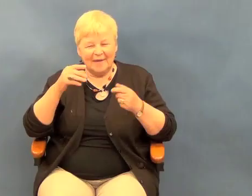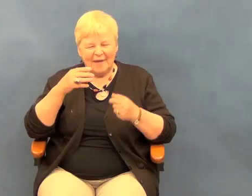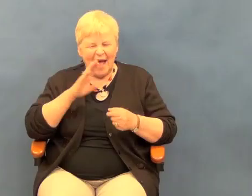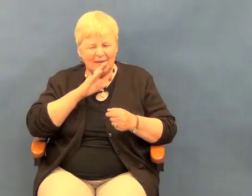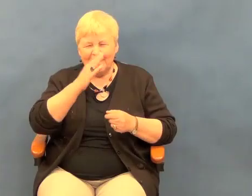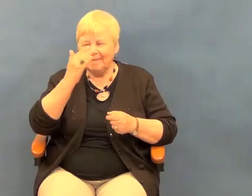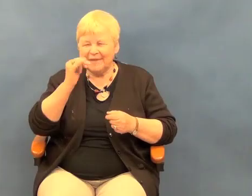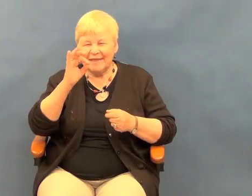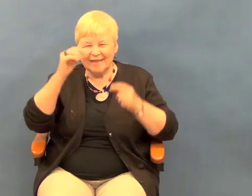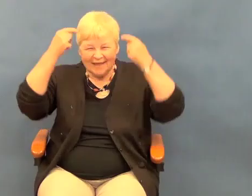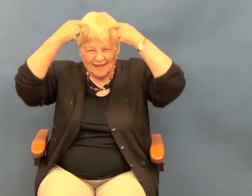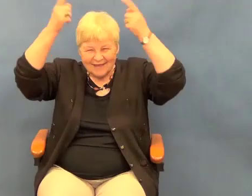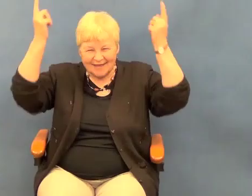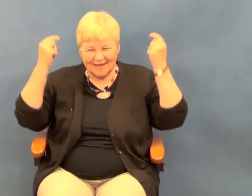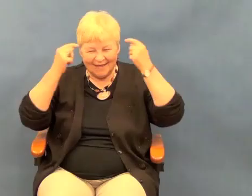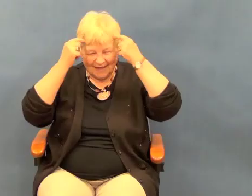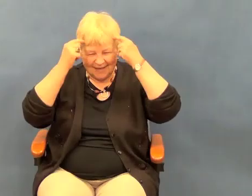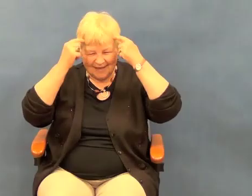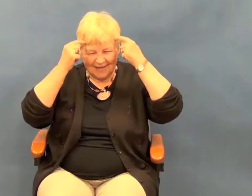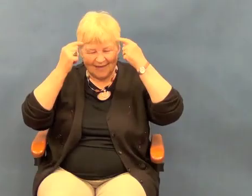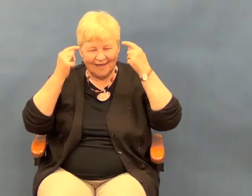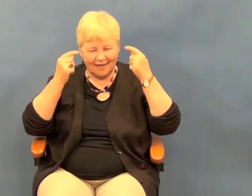To amerykańska miś, myszka miki.